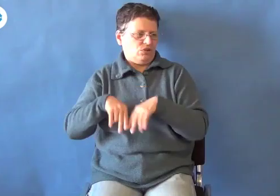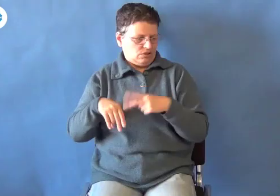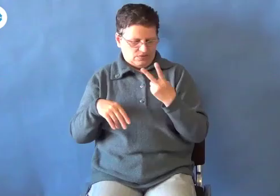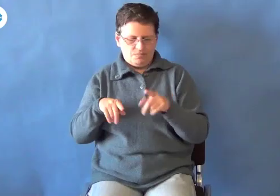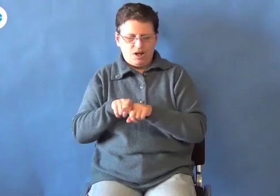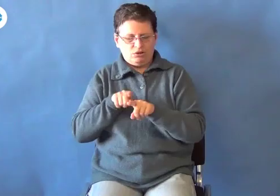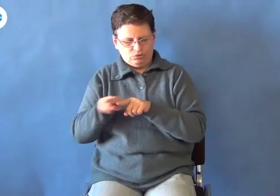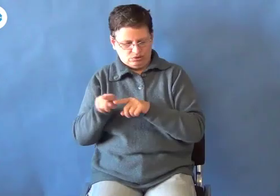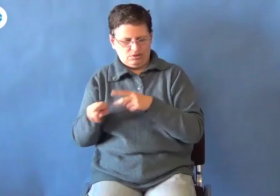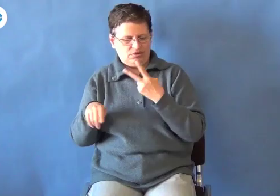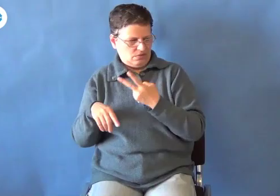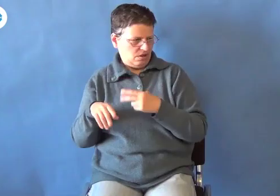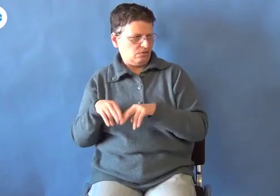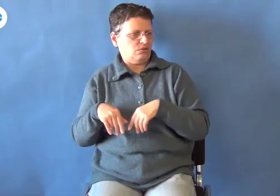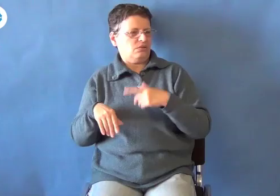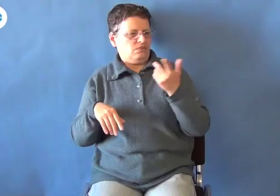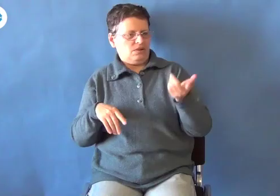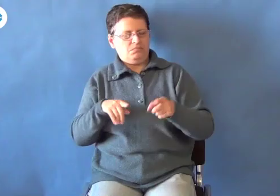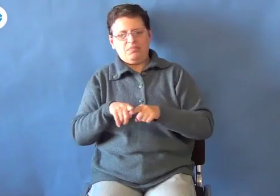Zostało dwoje, brat i siostra.